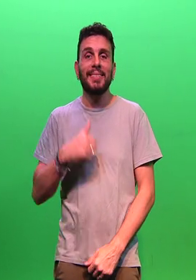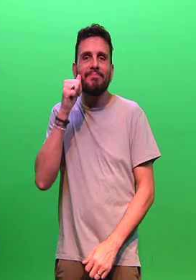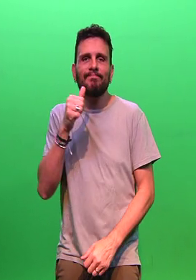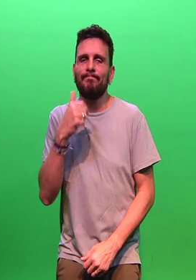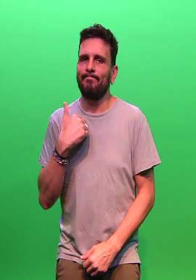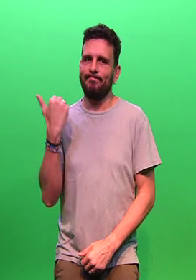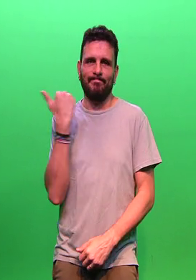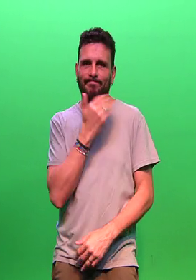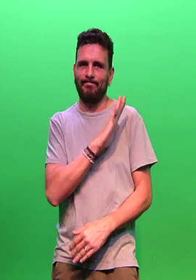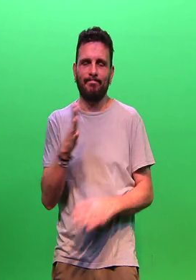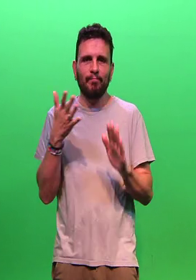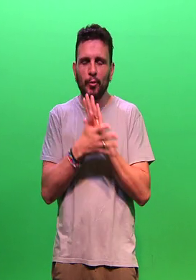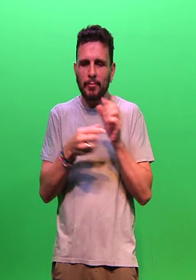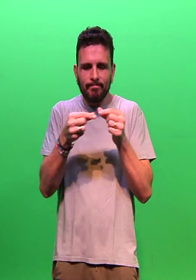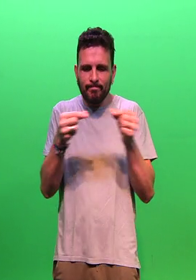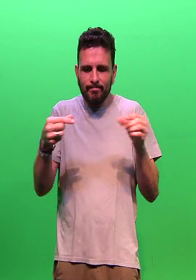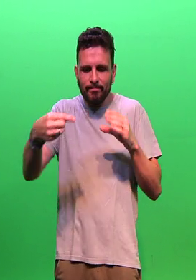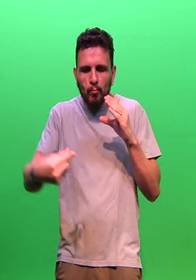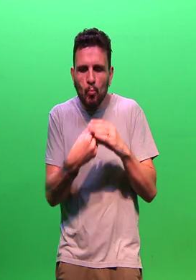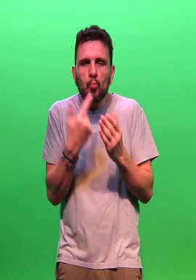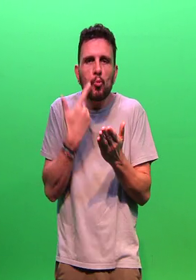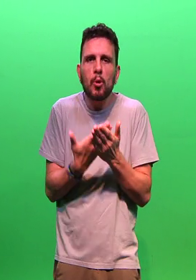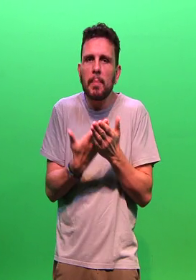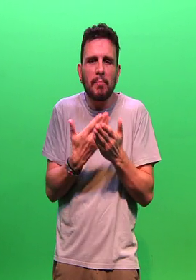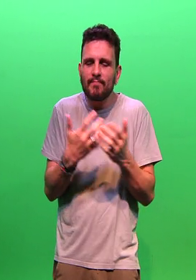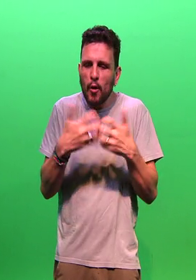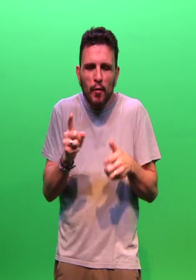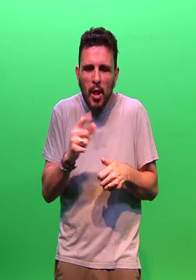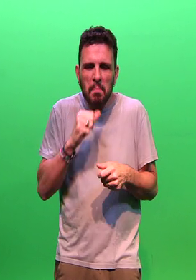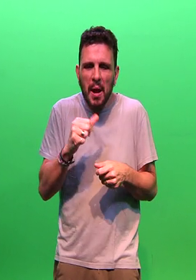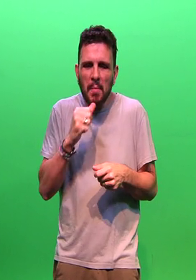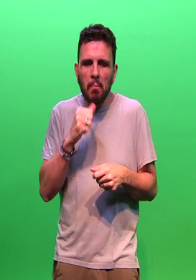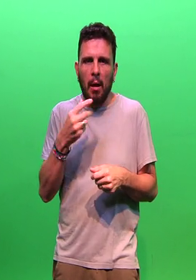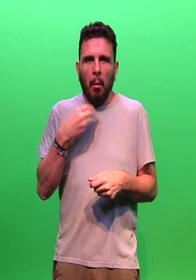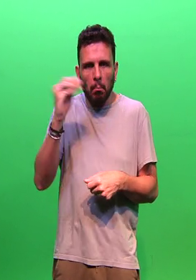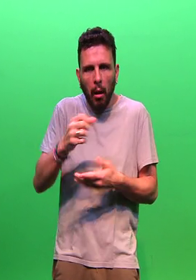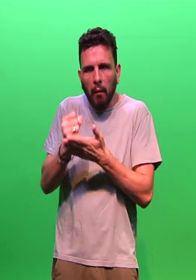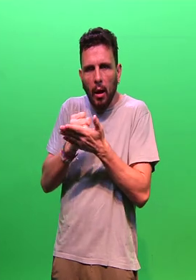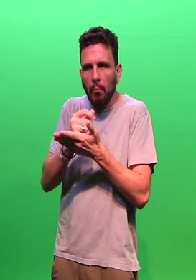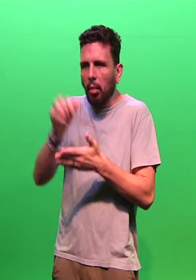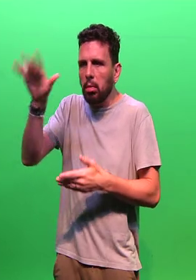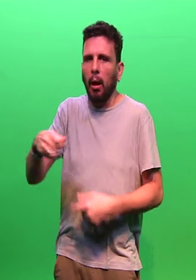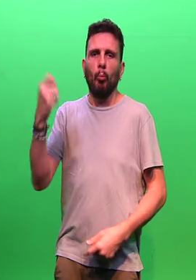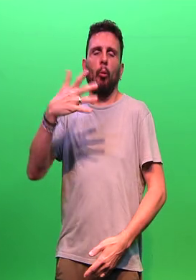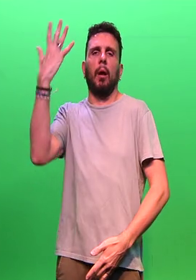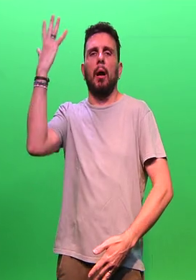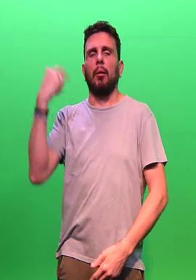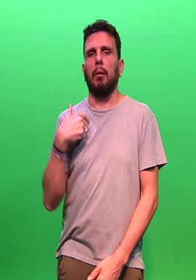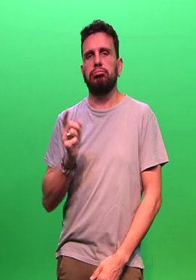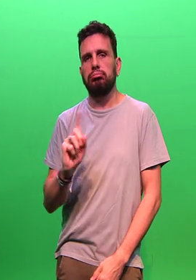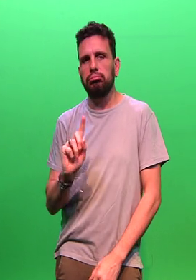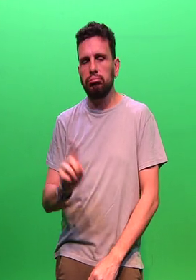No sé si estic embarassada, perquè em vaig fer la prova i no funciona, va malament, i no volia anar a la farmàcia una altra vegada i pagar perquè és molt cara!